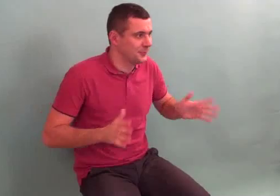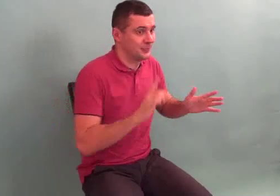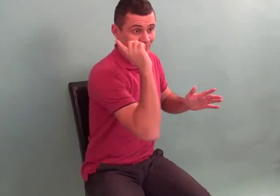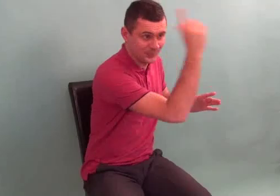Poszedł.